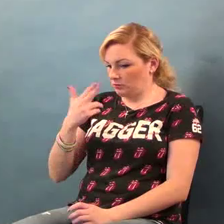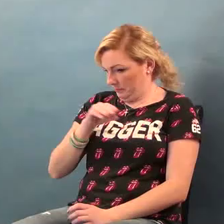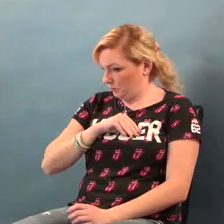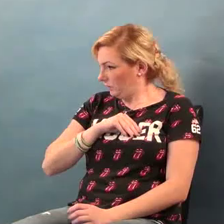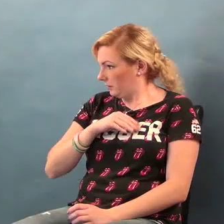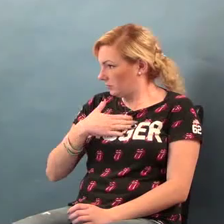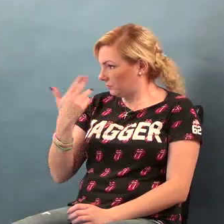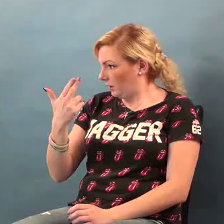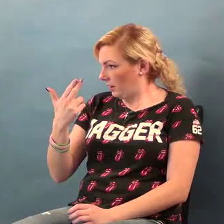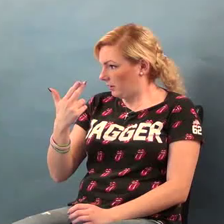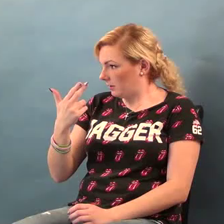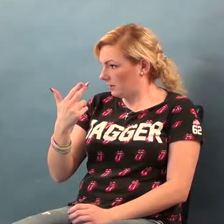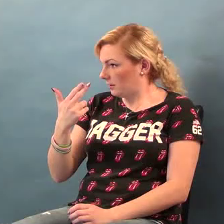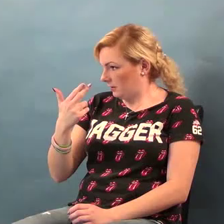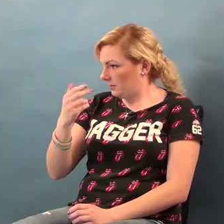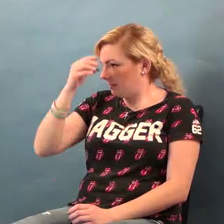Bo ja akurat będę na wsi u babci.